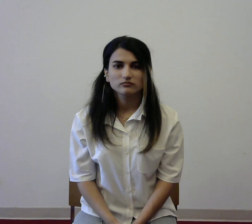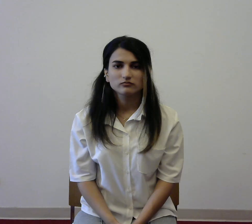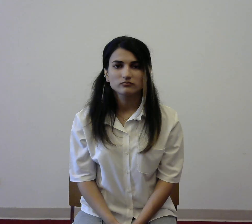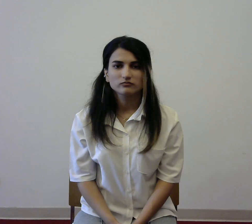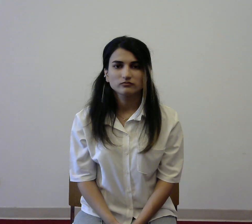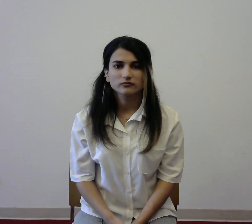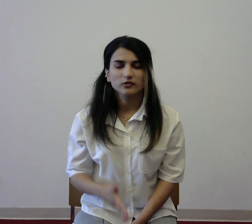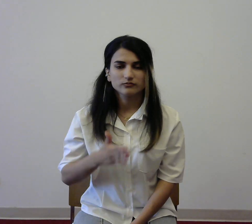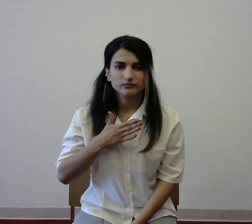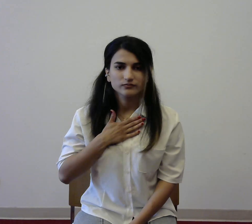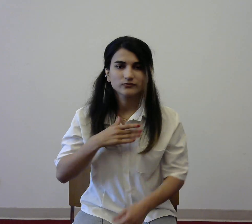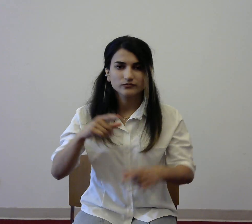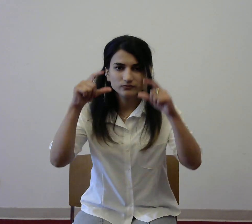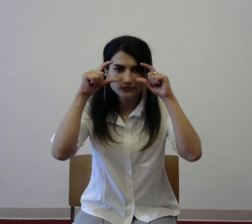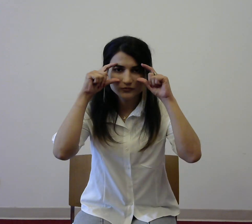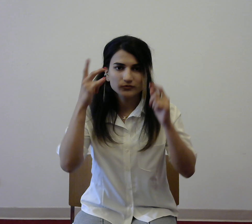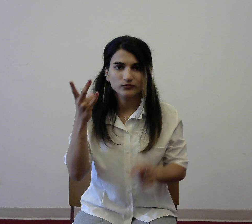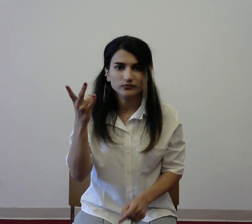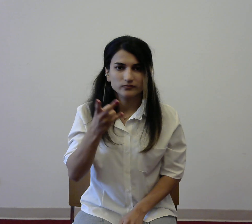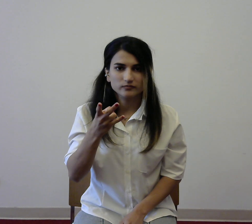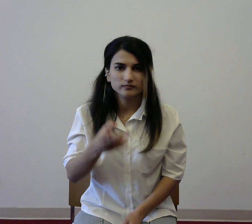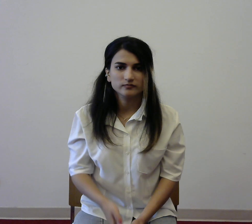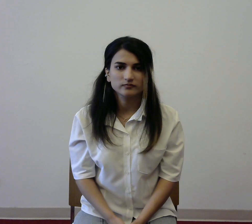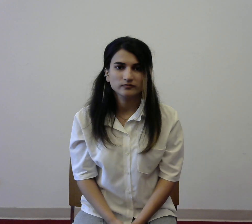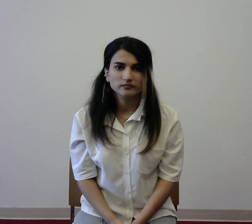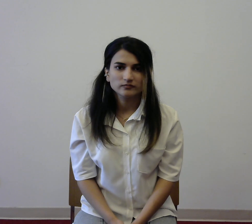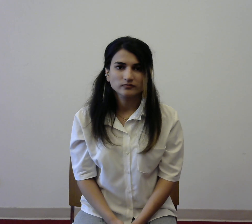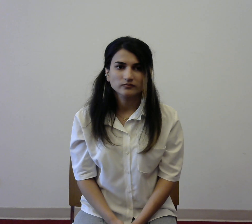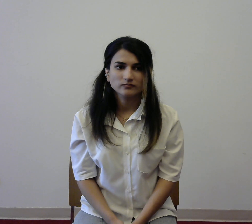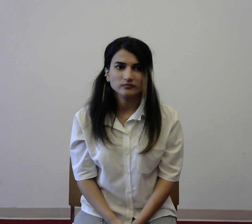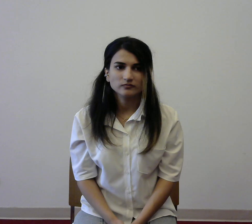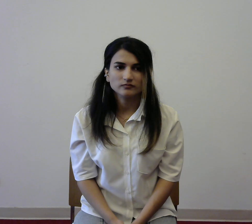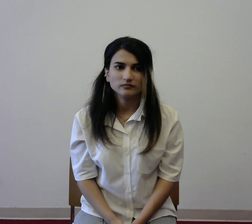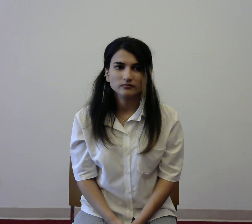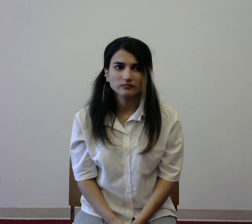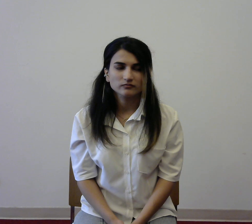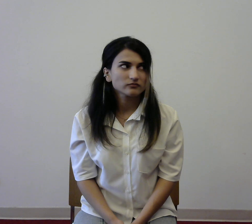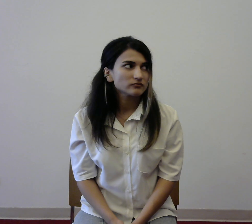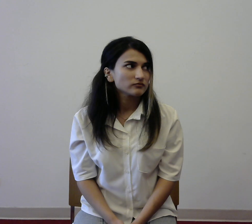Mənə eynək lazımdır